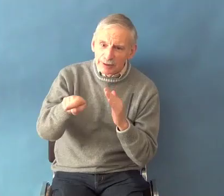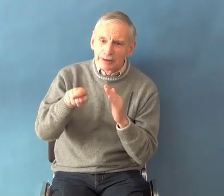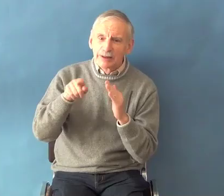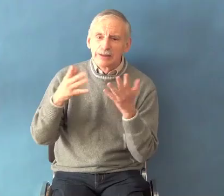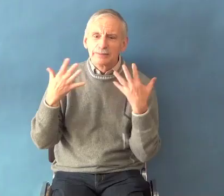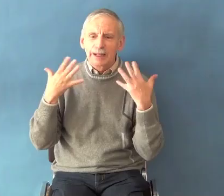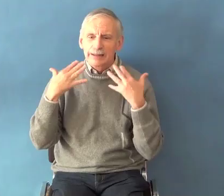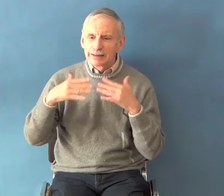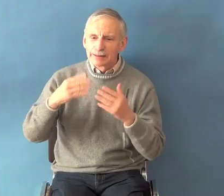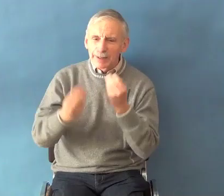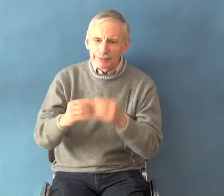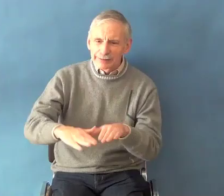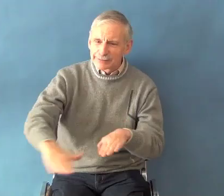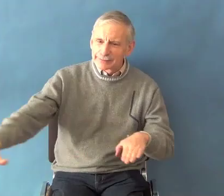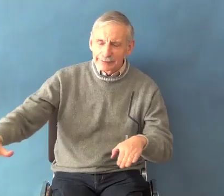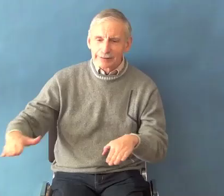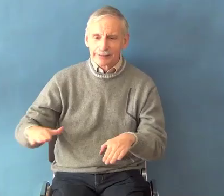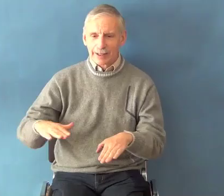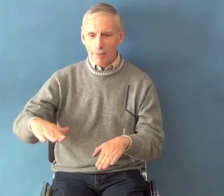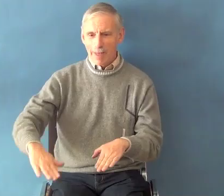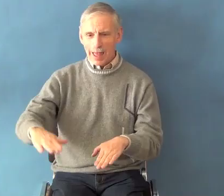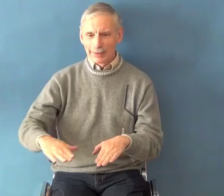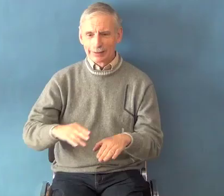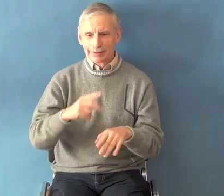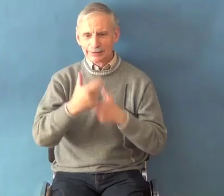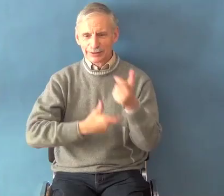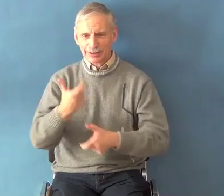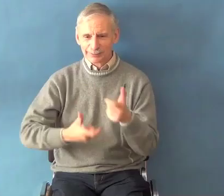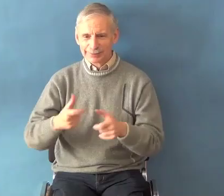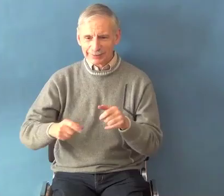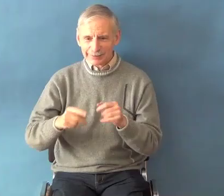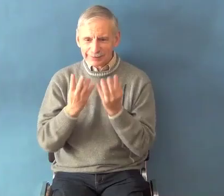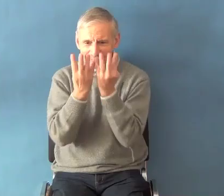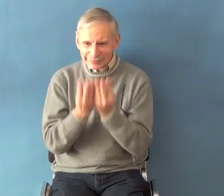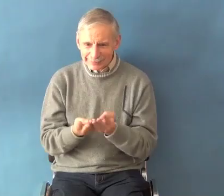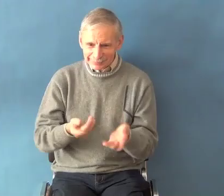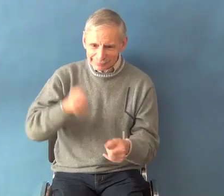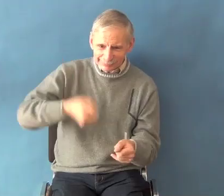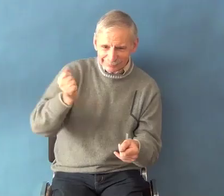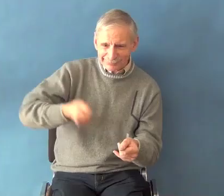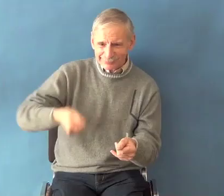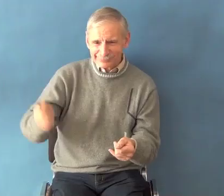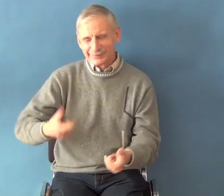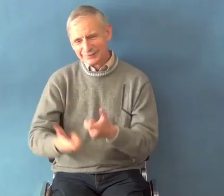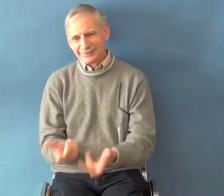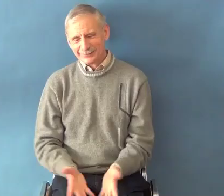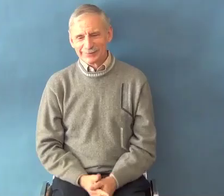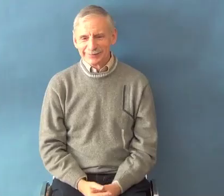A w środku mały miś zrobił sobie z płotu coś do przybijania.